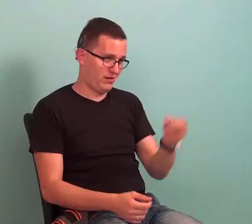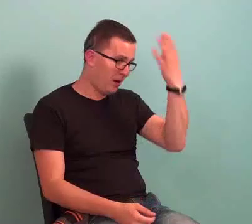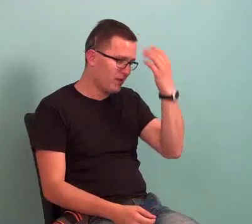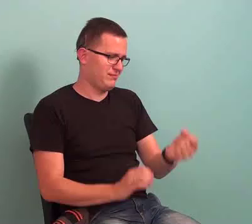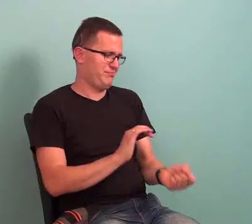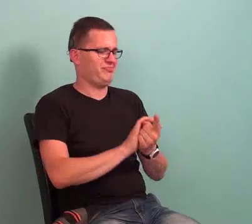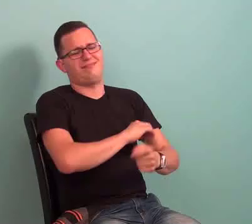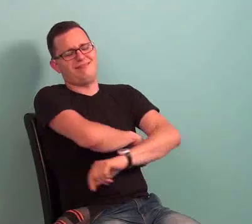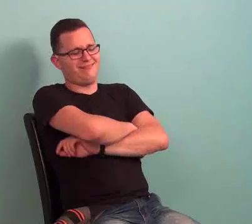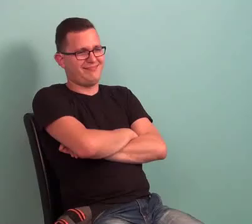Prysznic dla mnie jest dziwny.